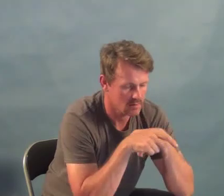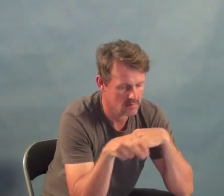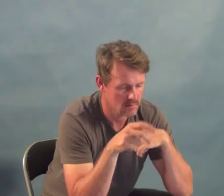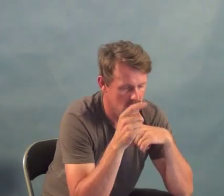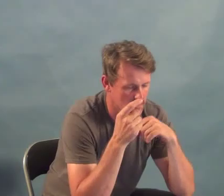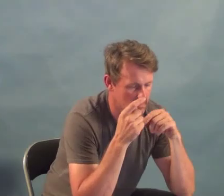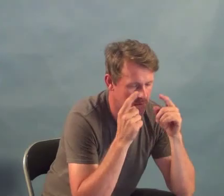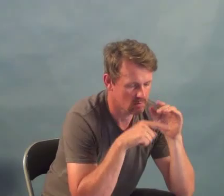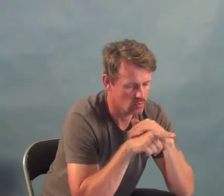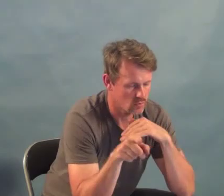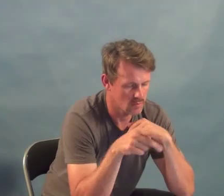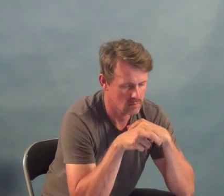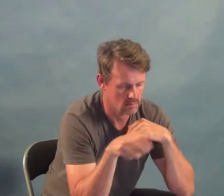Uciekać.